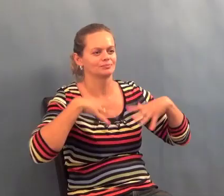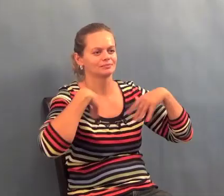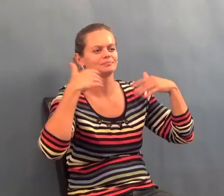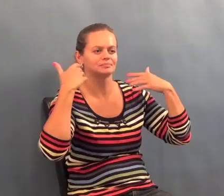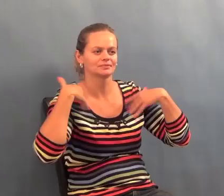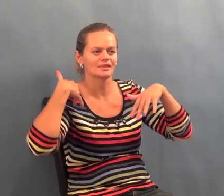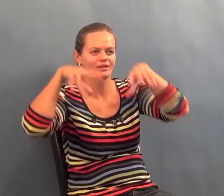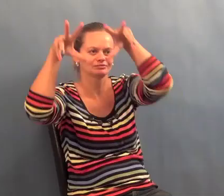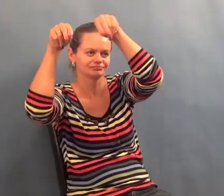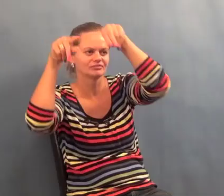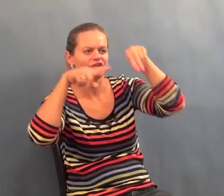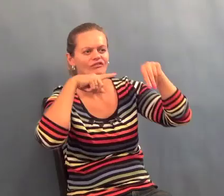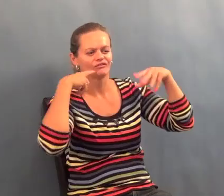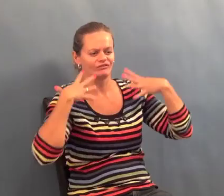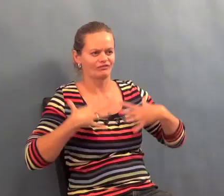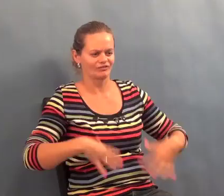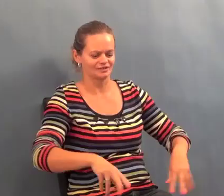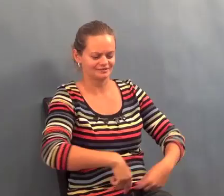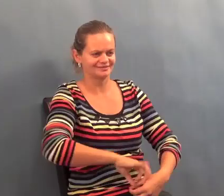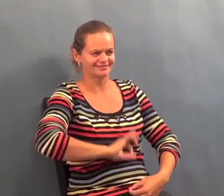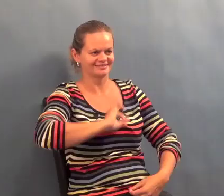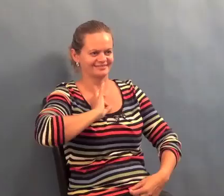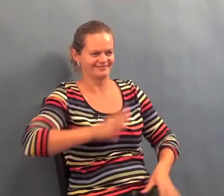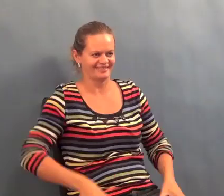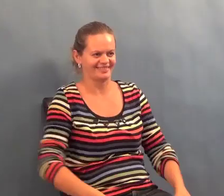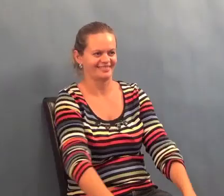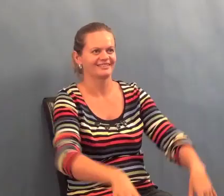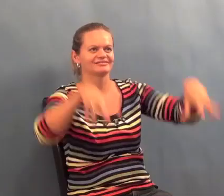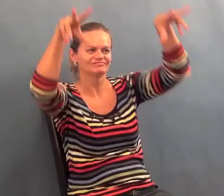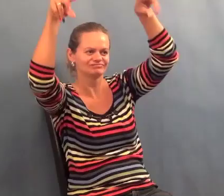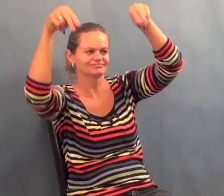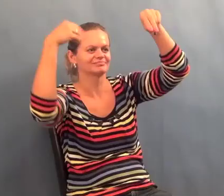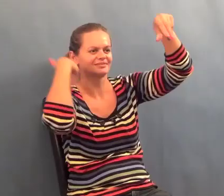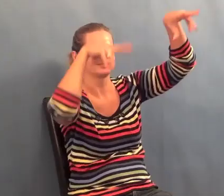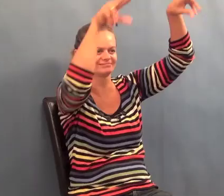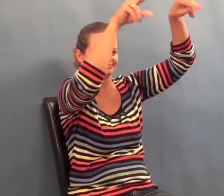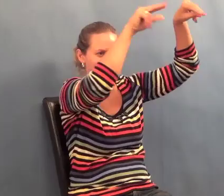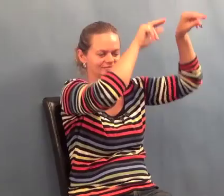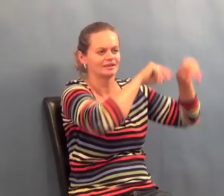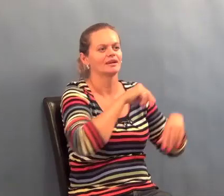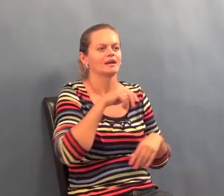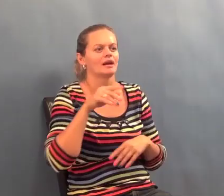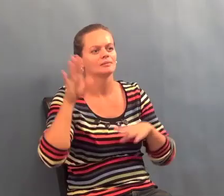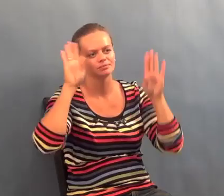Na sznurku wisi pranie - białe po jednej stronie, po drugiej czerwony kombinezon z nogawkami i guzikami, dalej wisi inne, białe pranie.